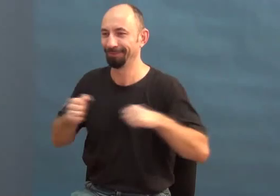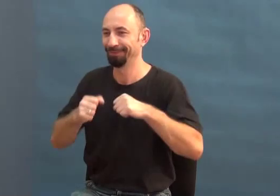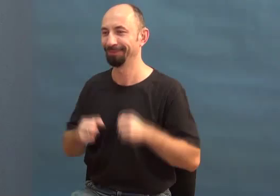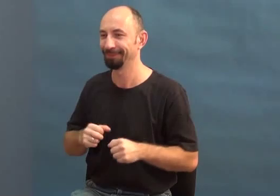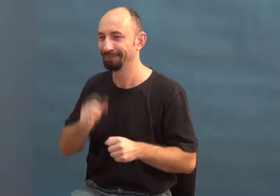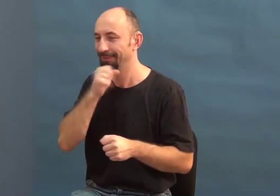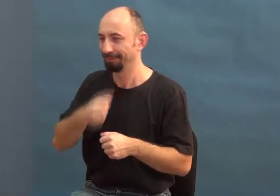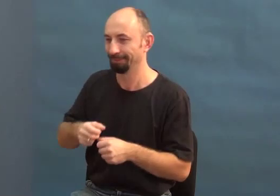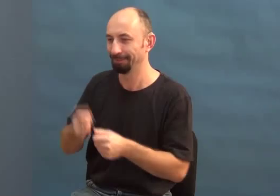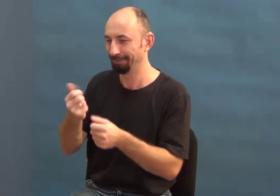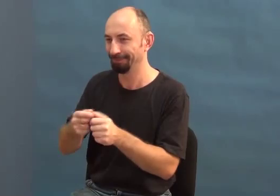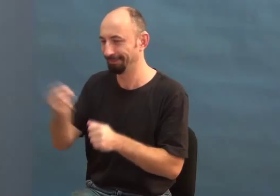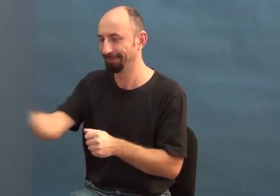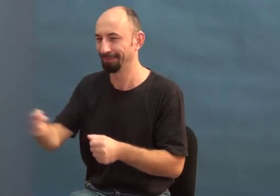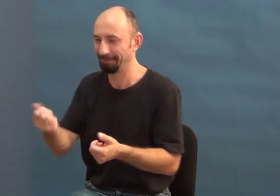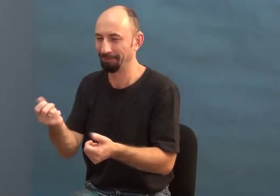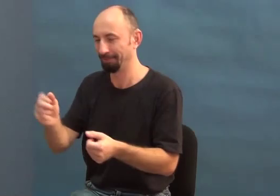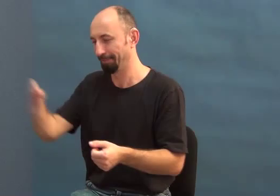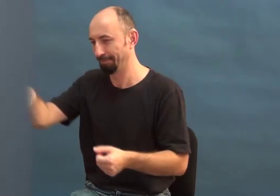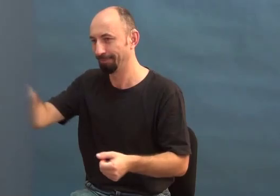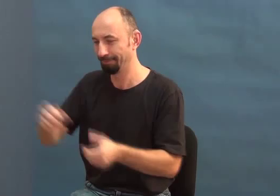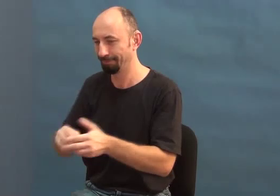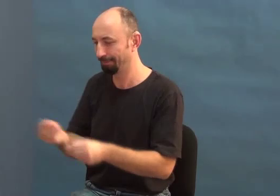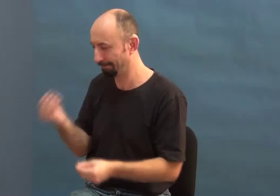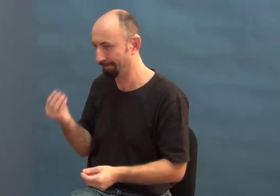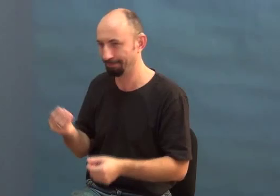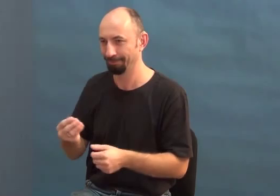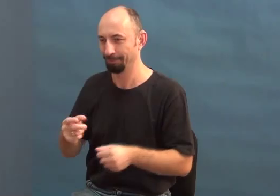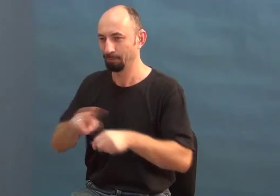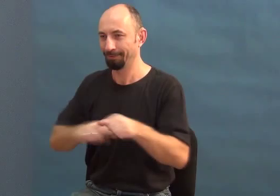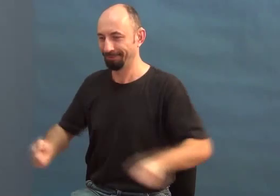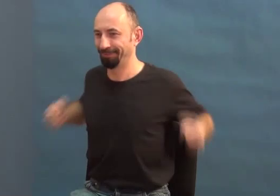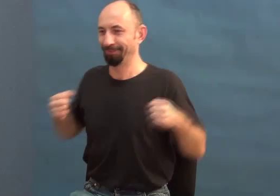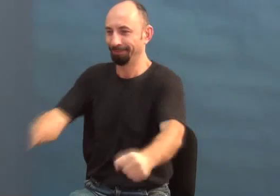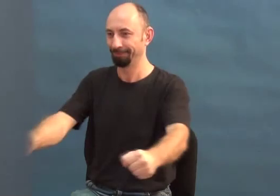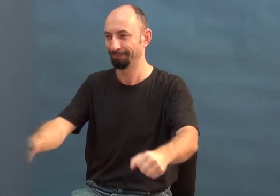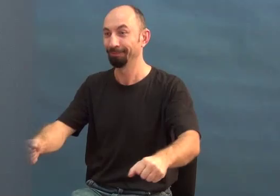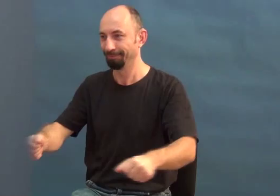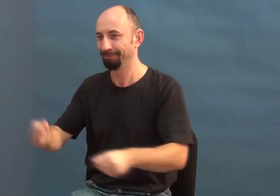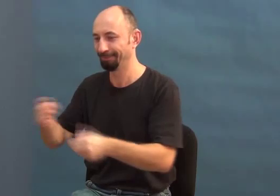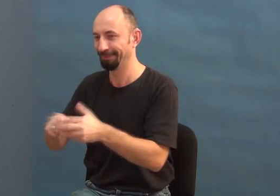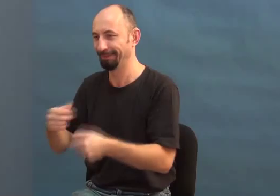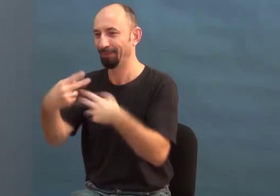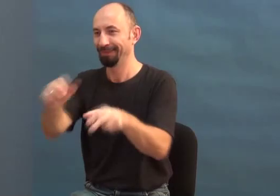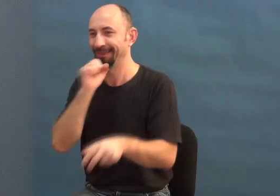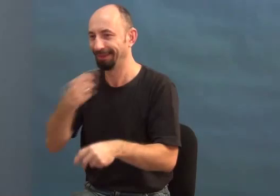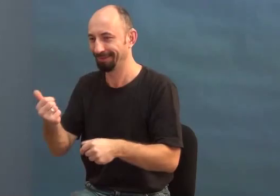Starsza osoba daje pieniądze Chaplinowi, a on patrząc na na policjanta, który poprawia mundur, postanawia oddać te pieniądze.